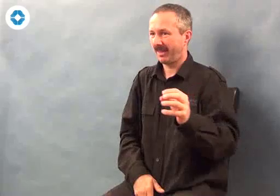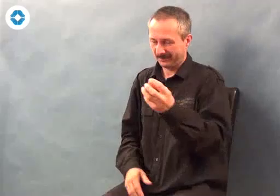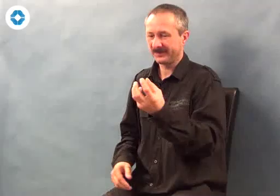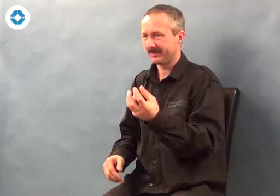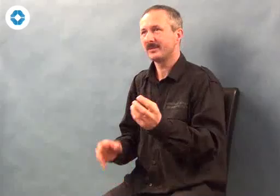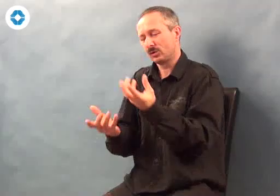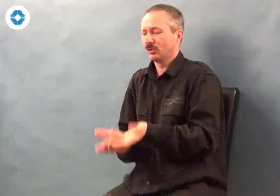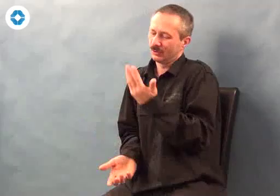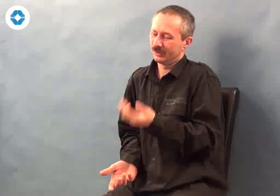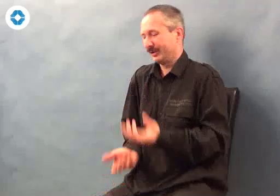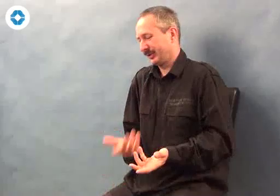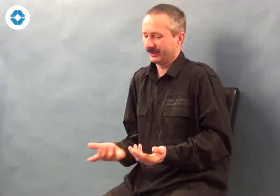Chłopiec udaje, że bawi się kamieniem, wyrzuca go.